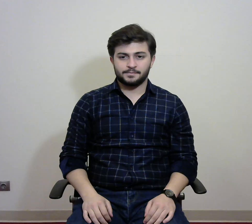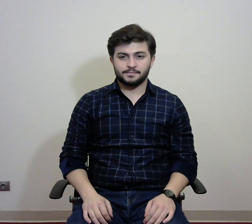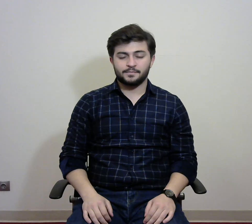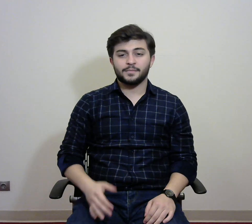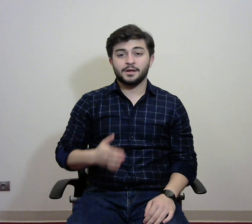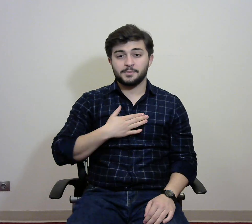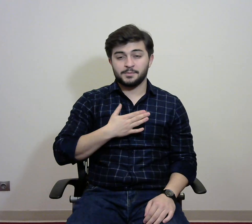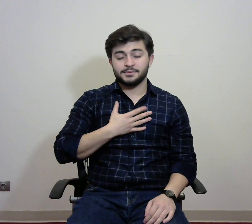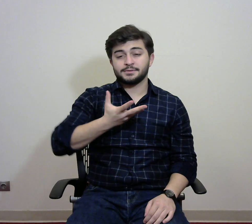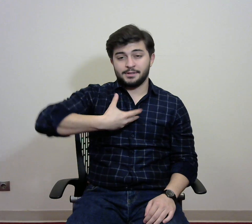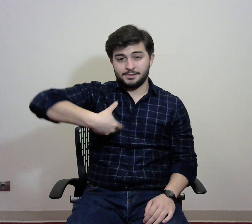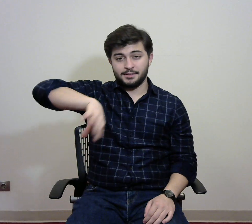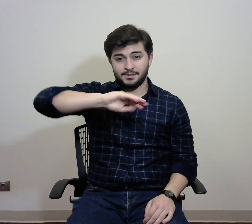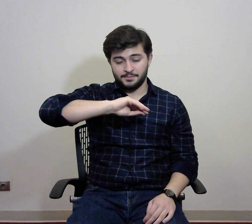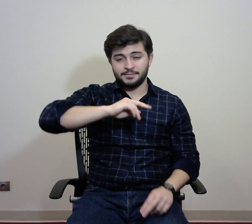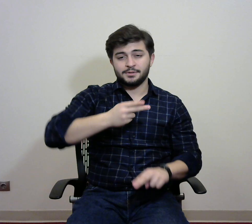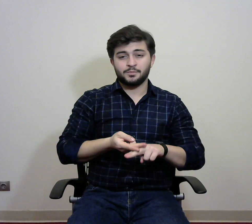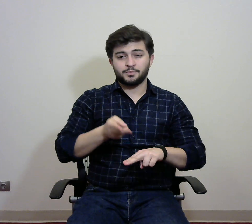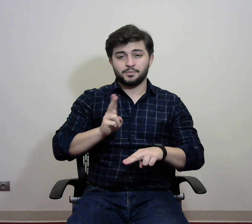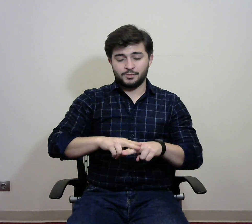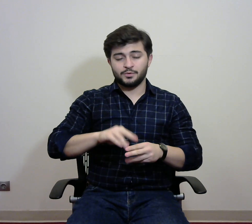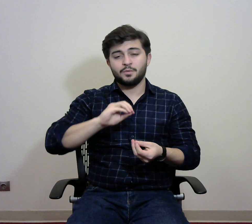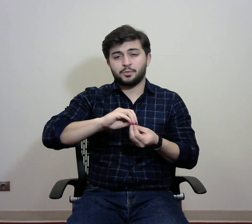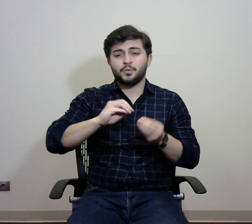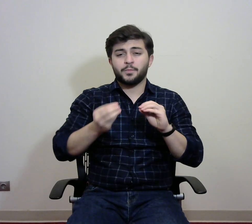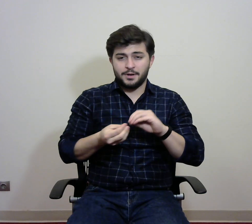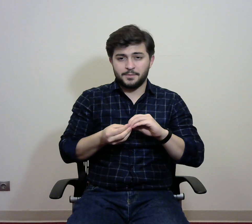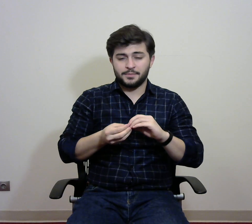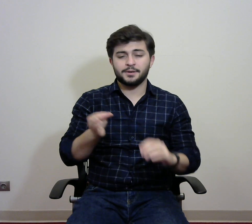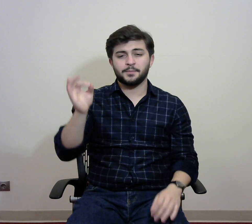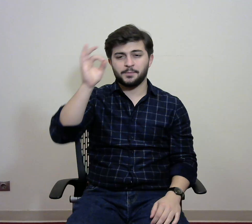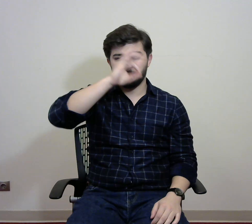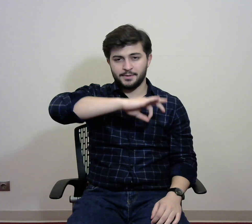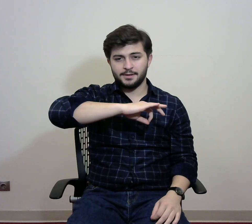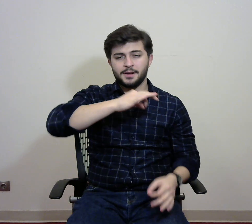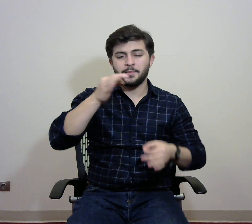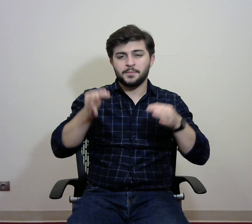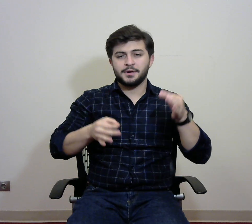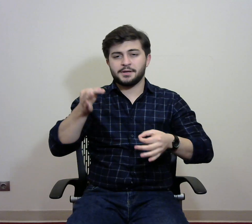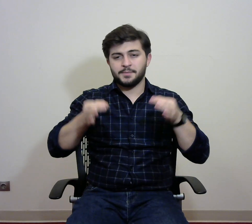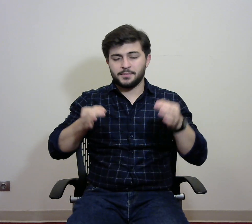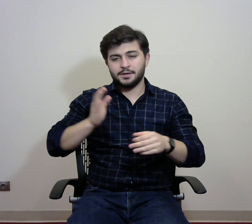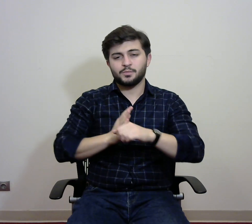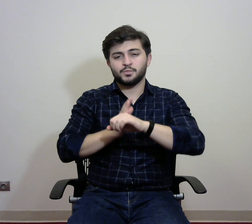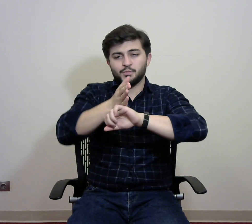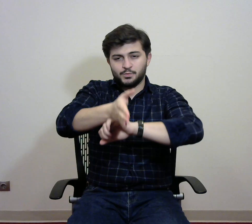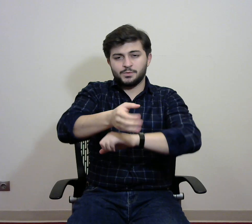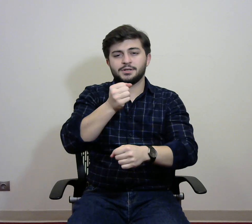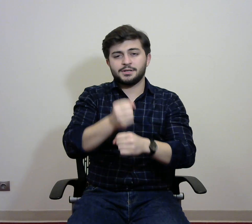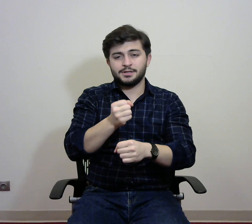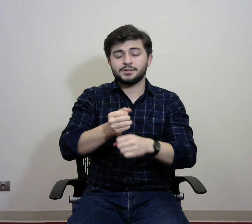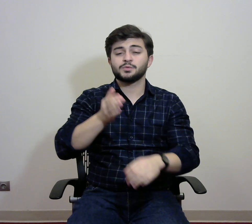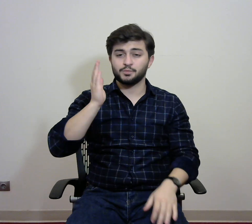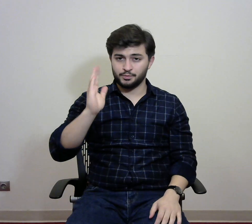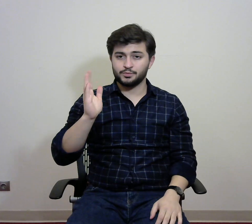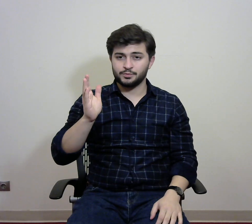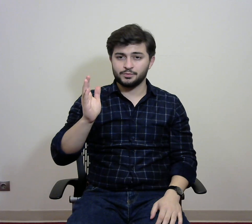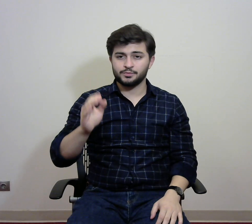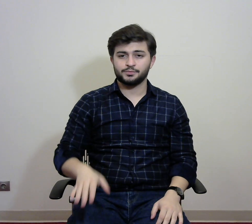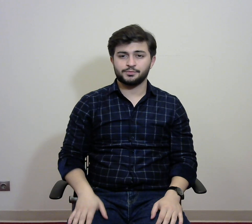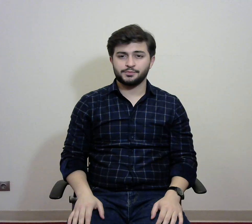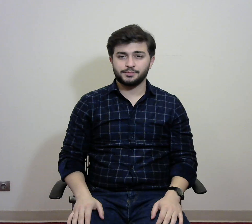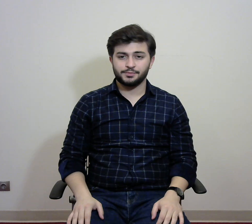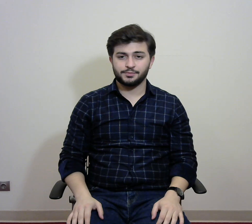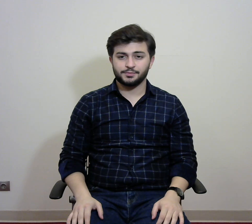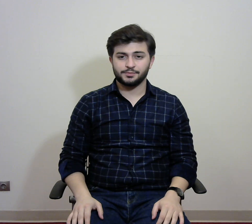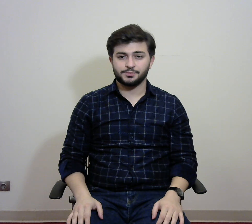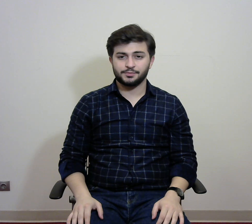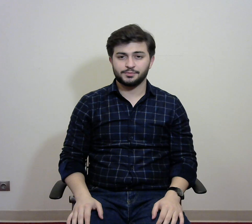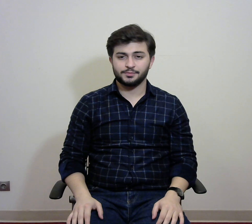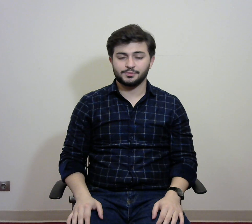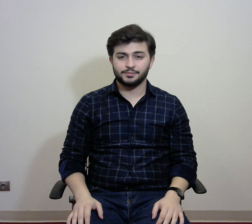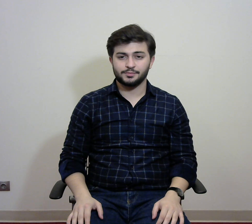Biz bu məsələ ilə bağlı məhkəməyə müraciət edəcəyik